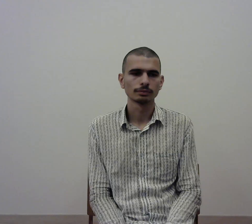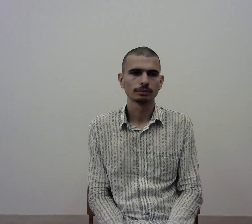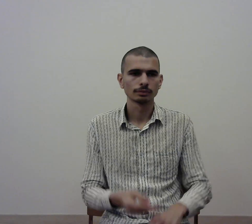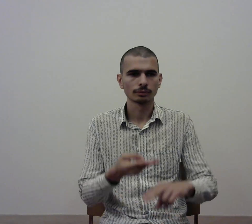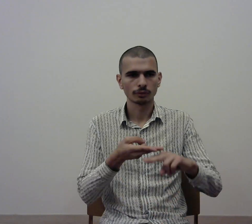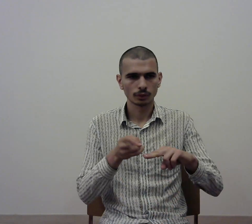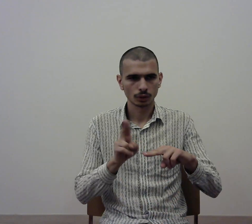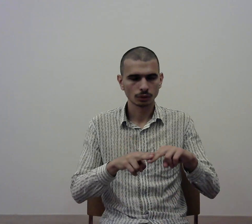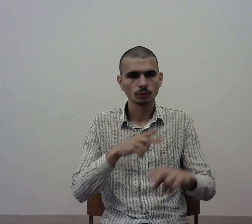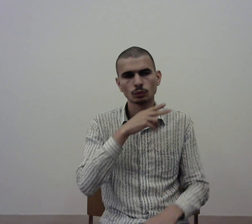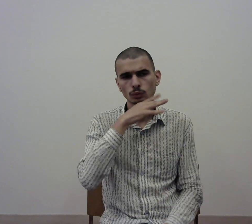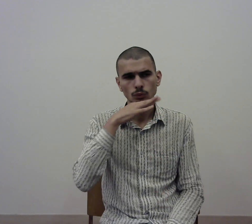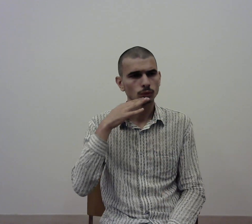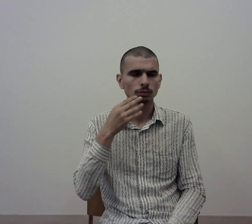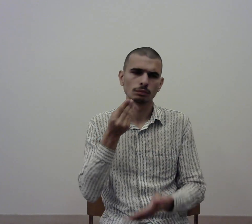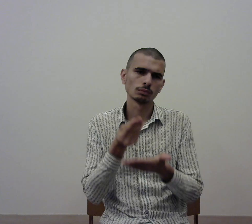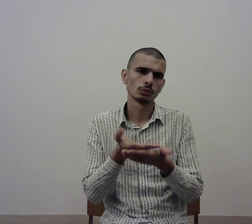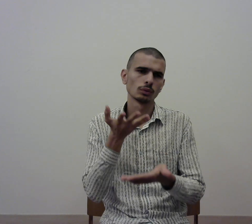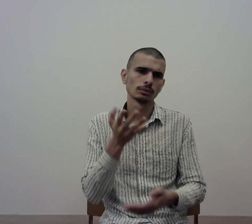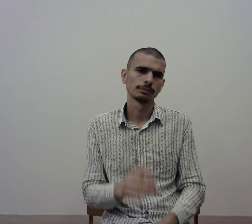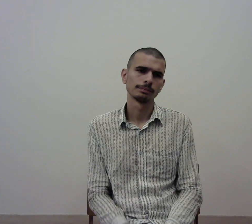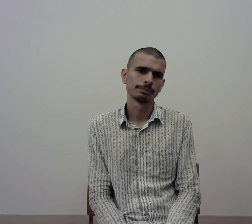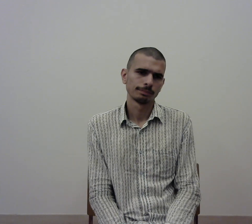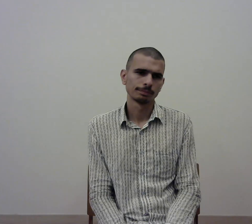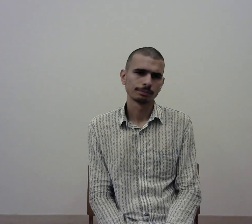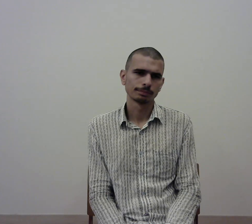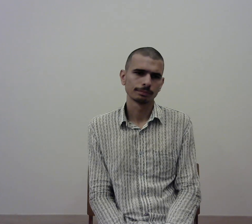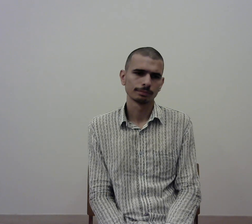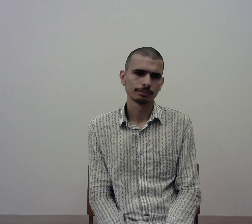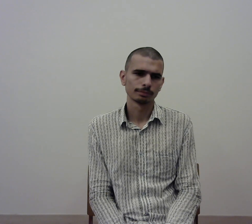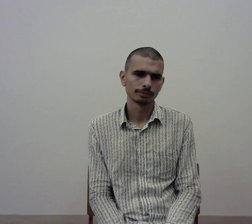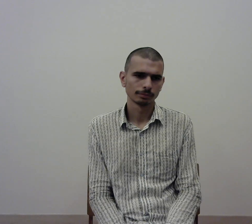Bu çox bahadır